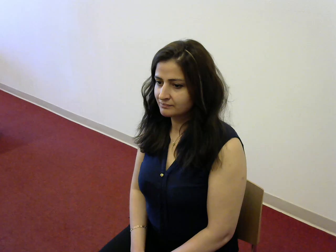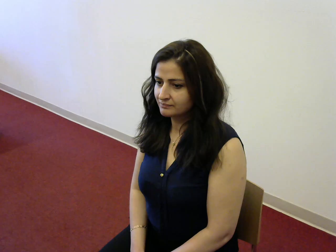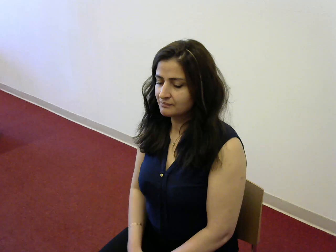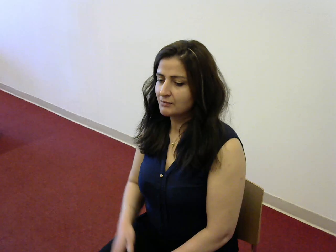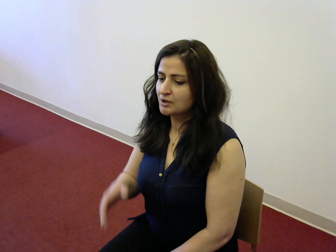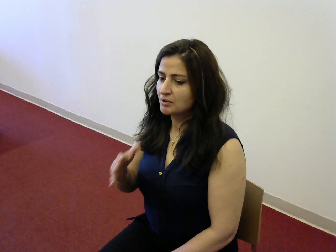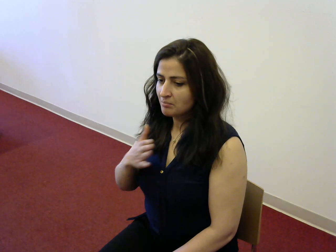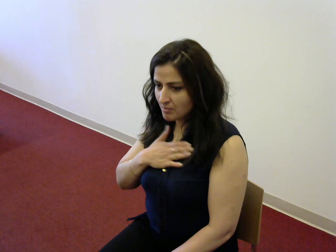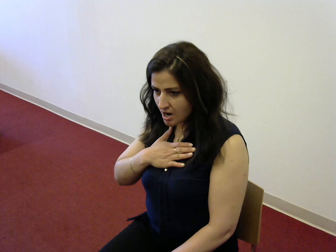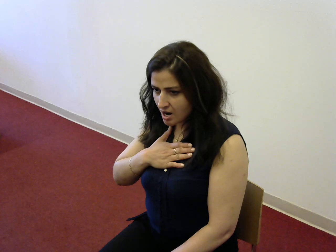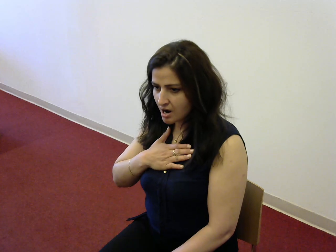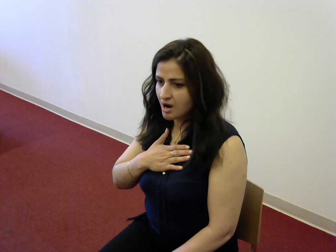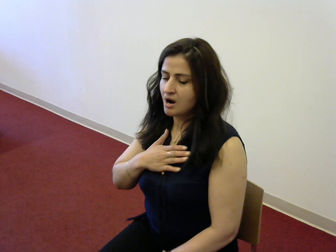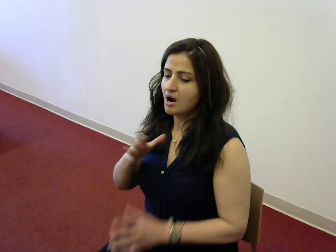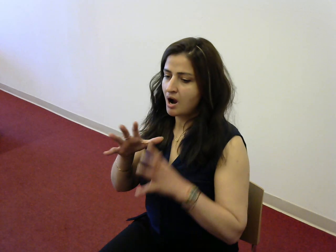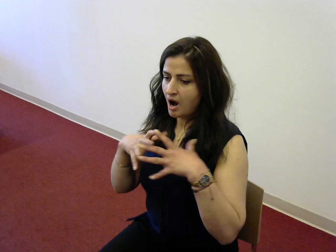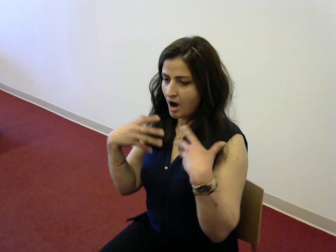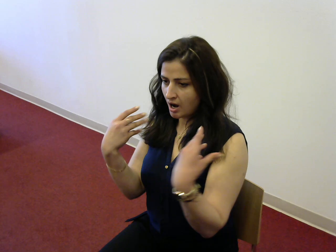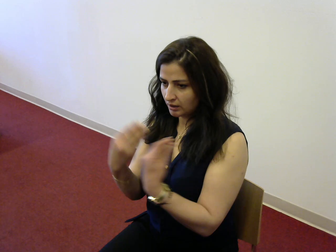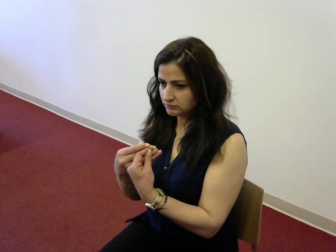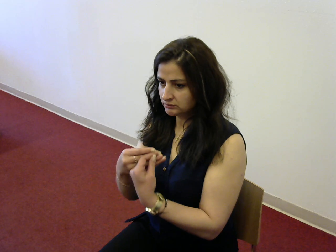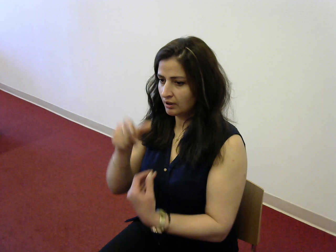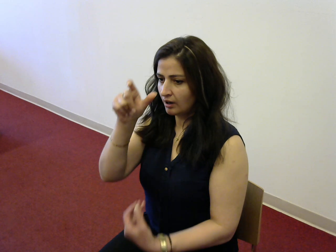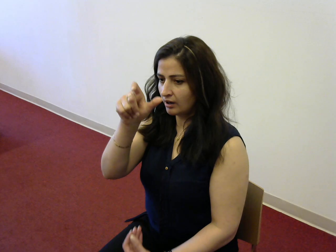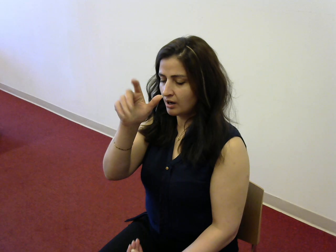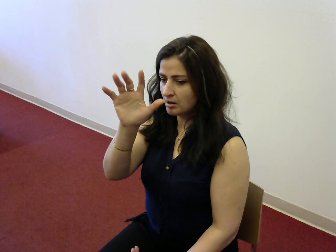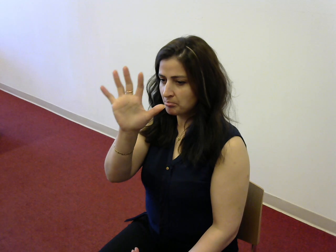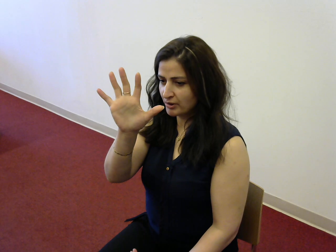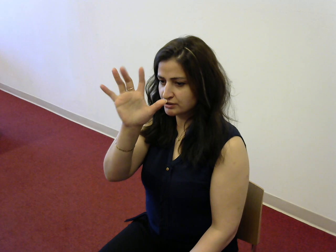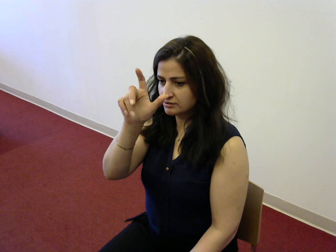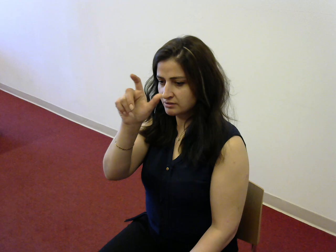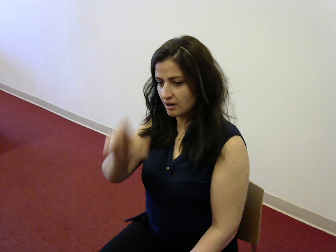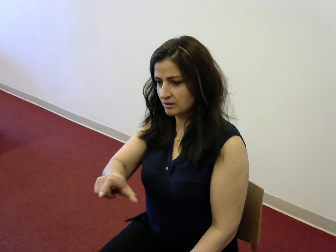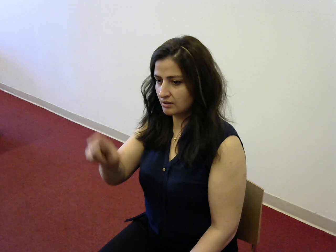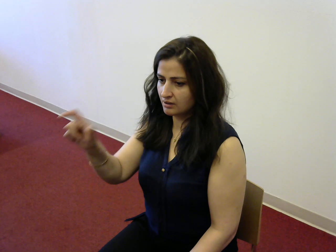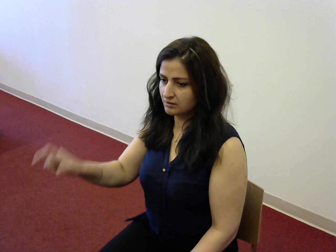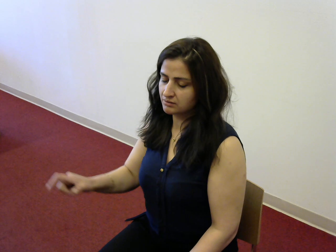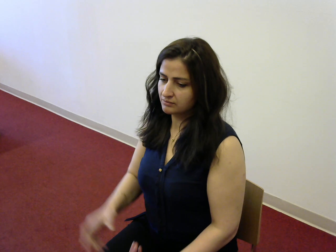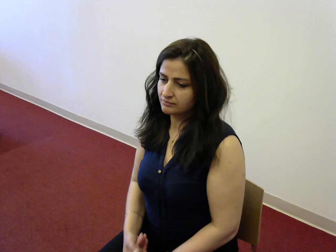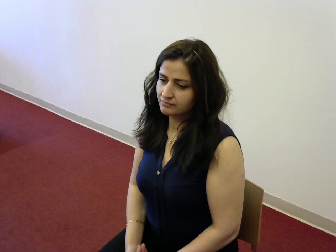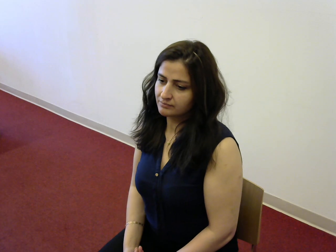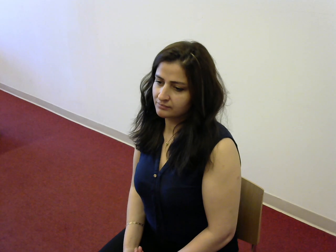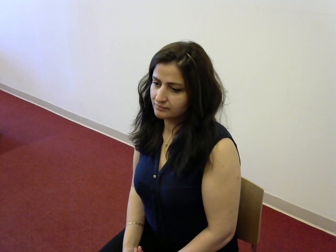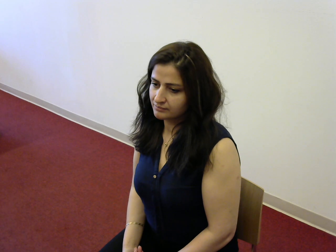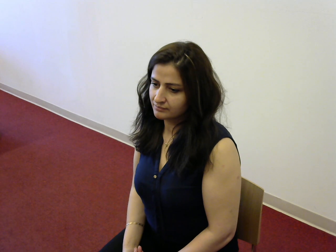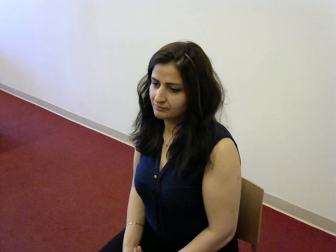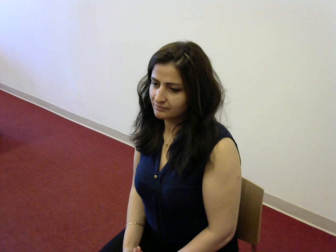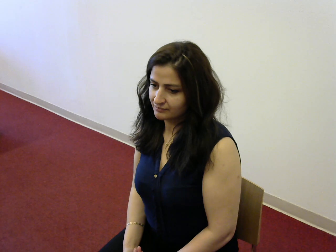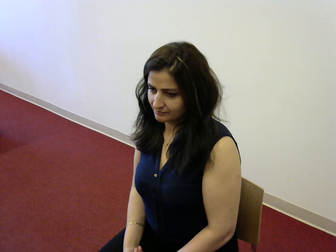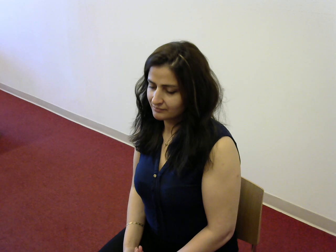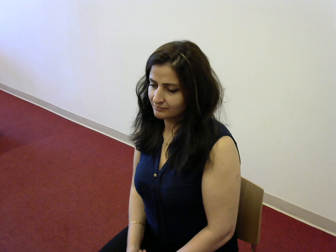Biz ailədə 5 nəfərik